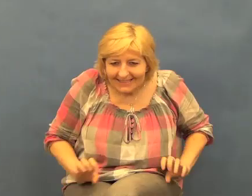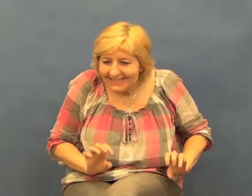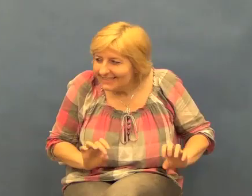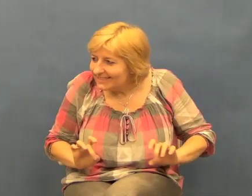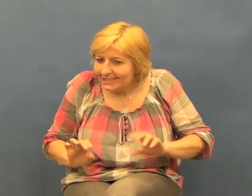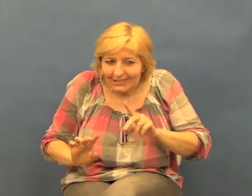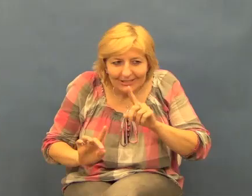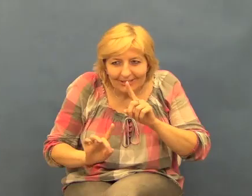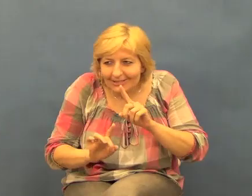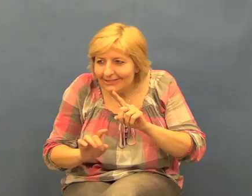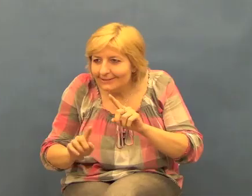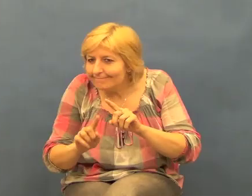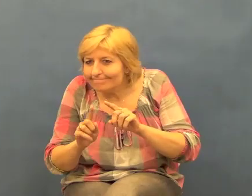Mały chłopiec po cichu rozgląda się wokoło.